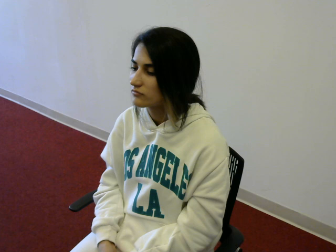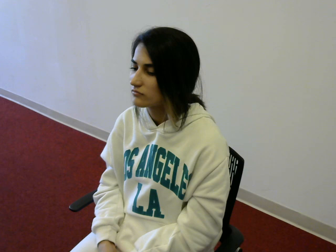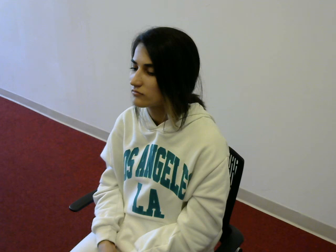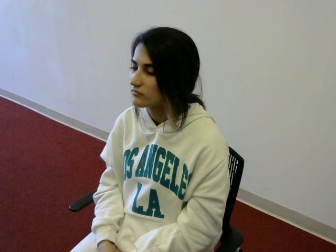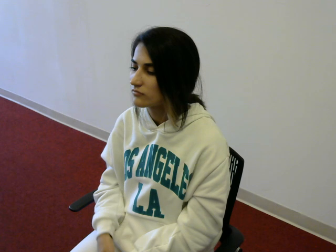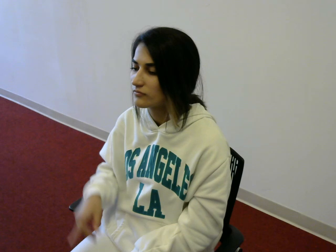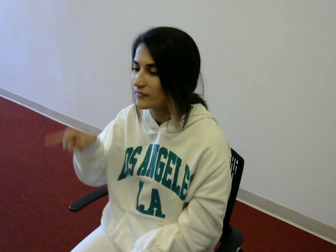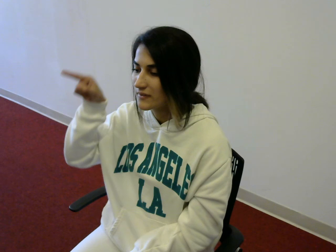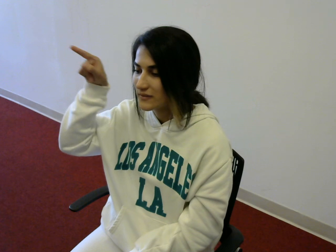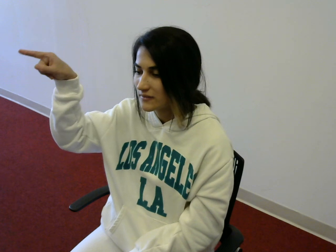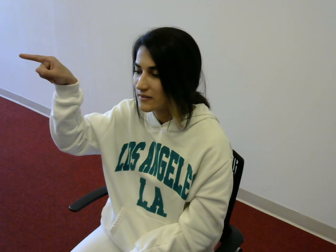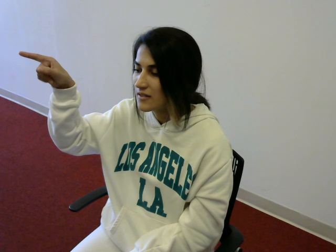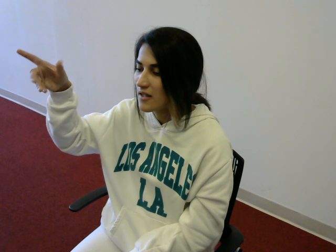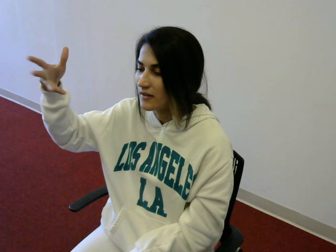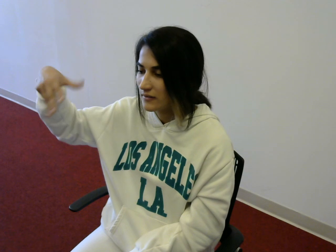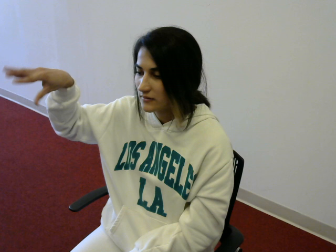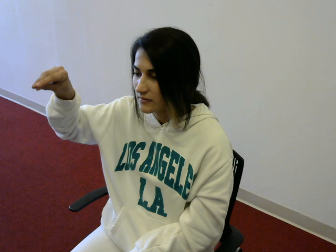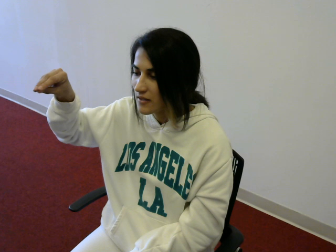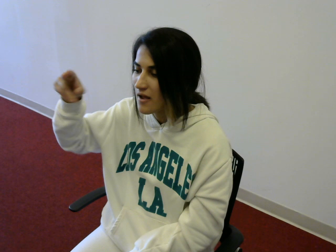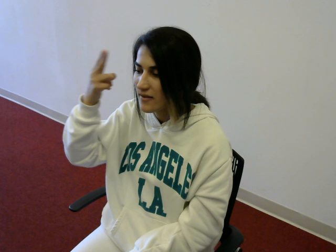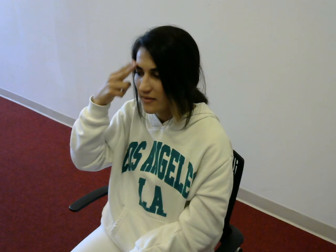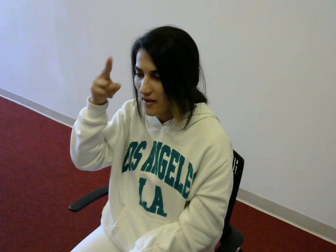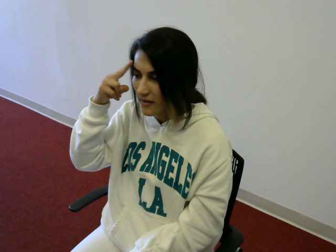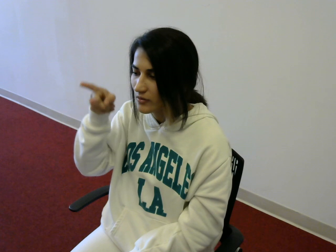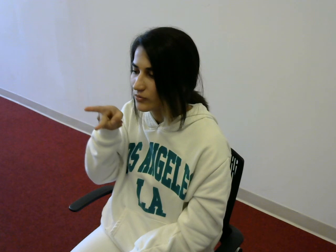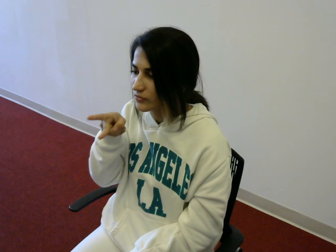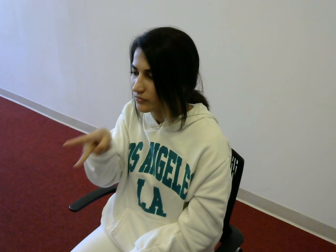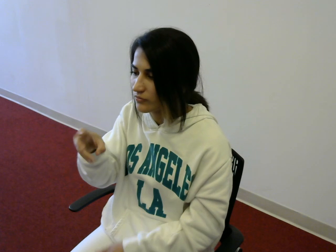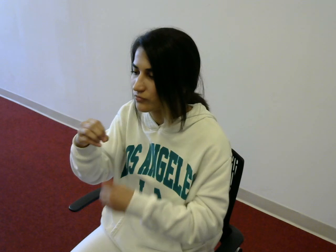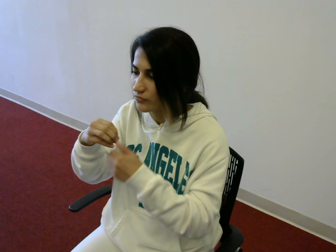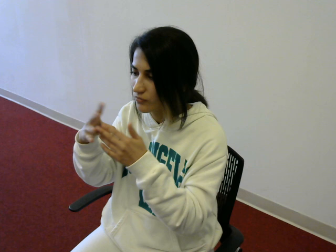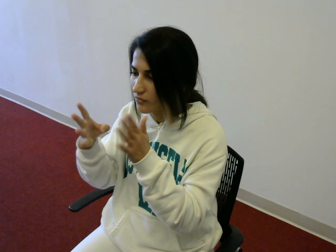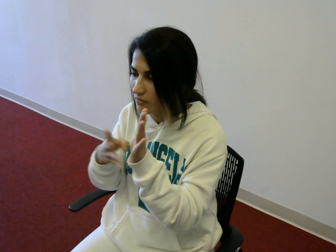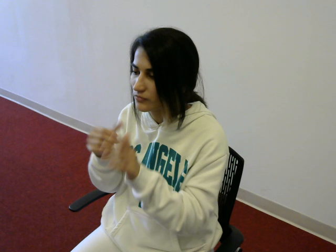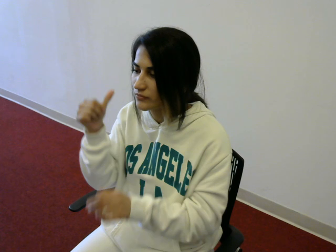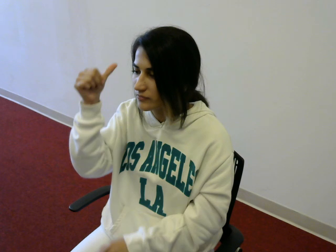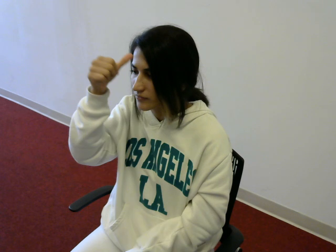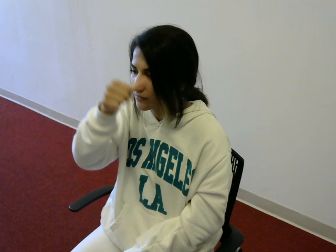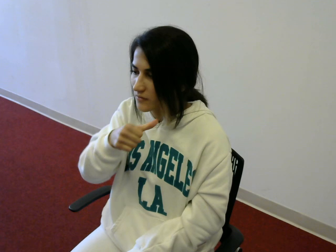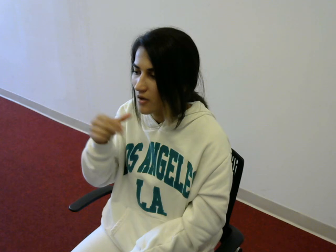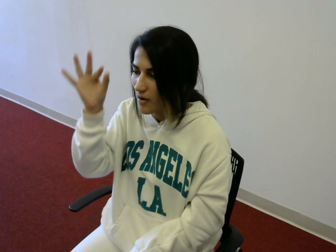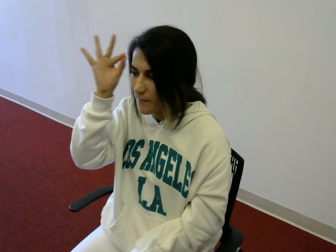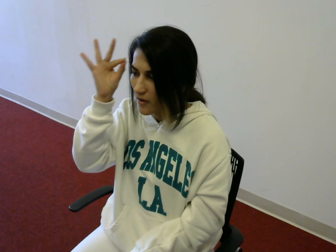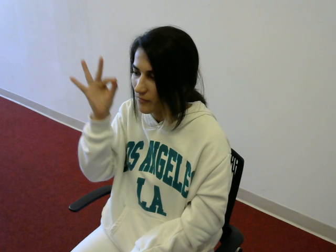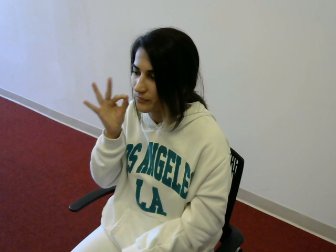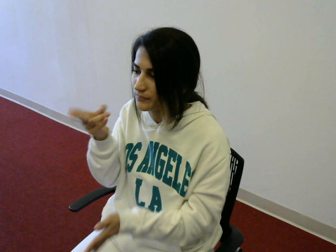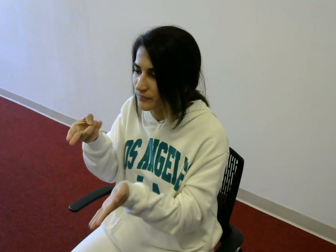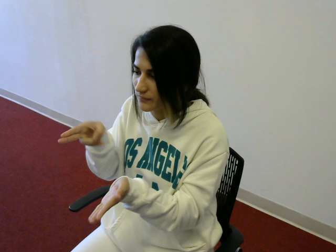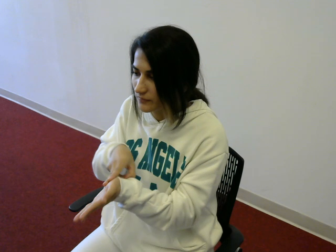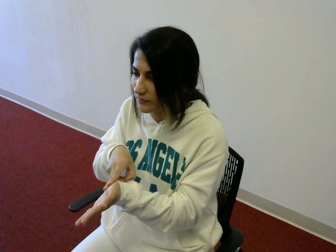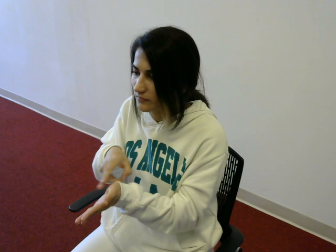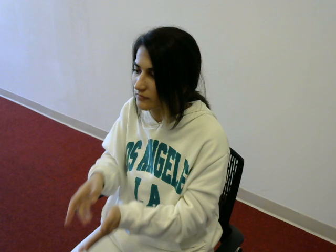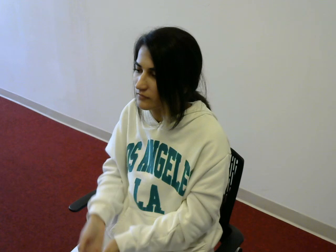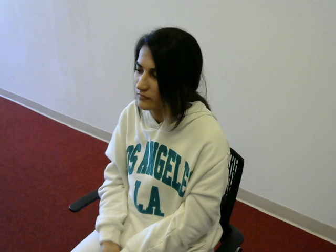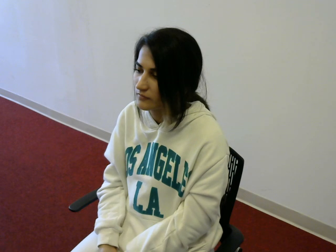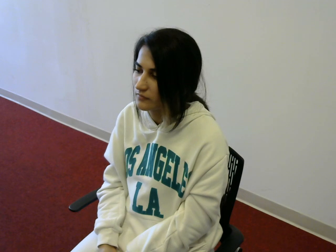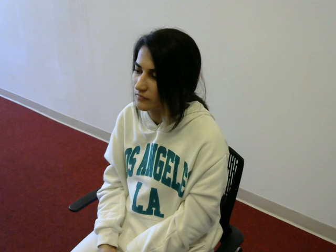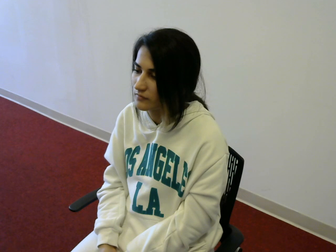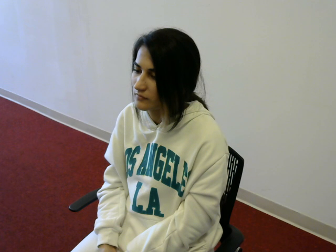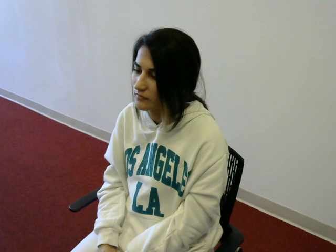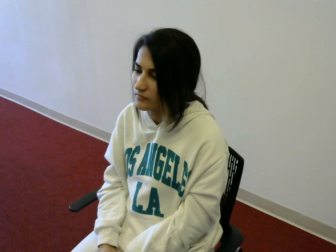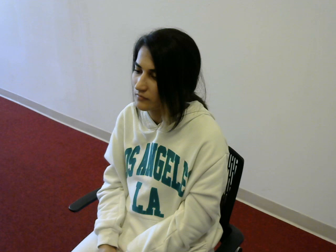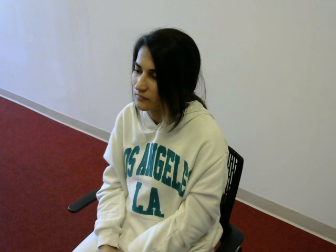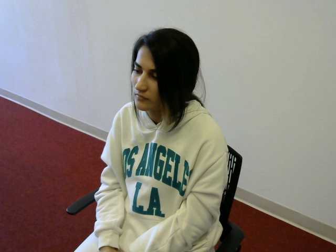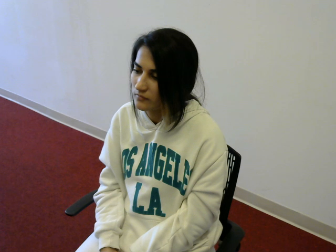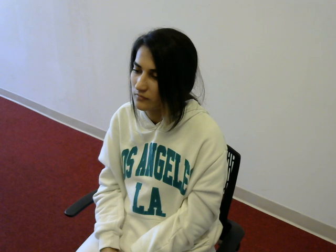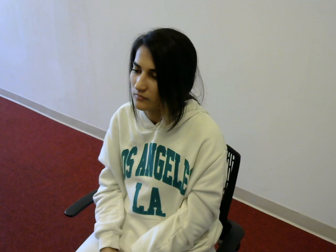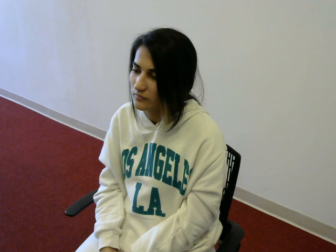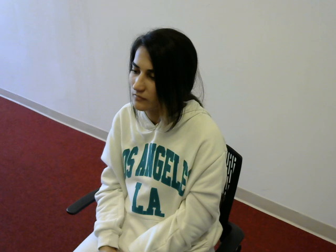Onların əmisi 2019-cu ildə Almaniyaya köçüb